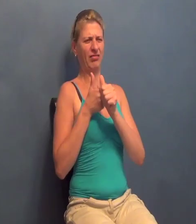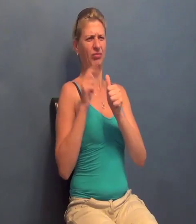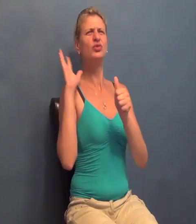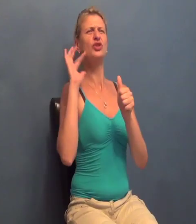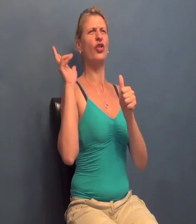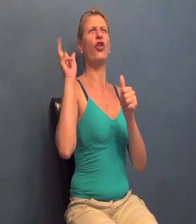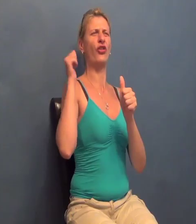Kto to jest?